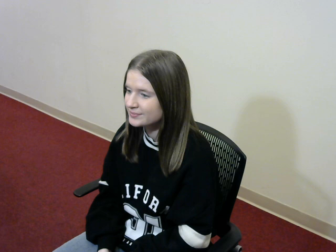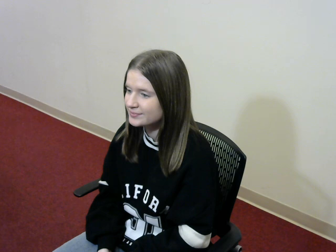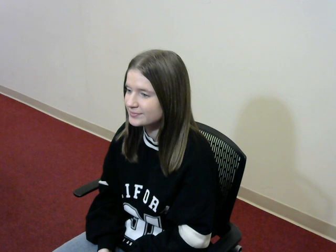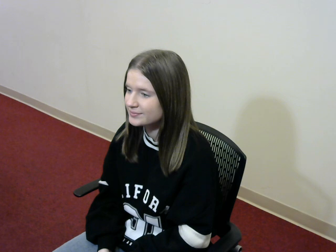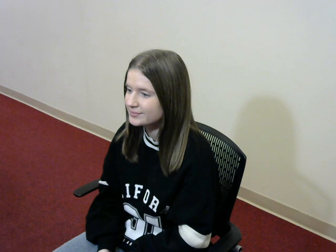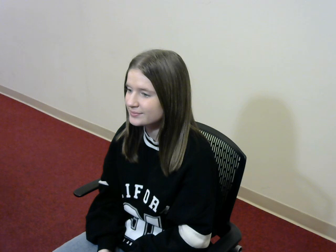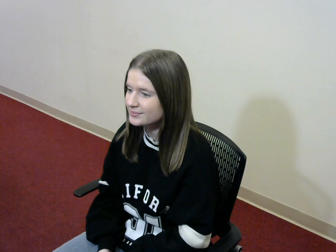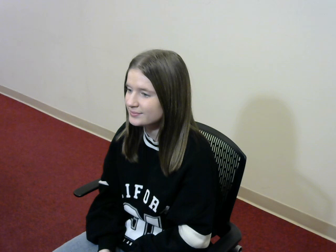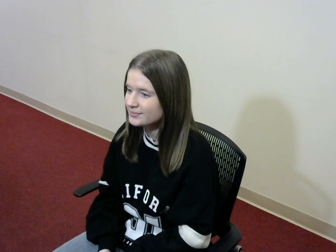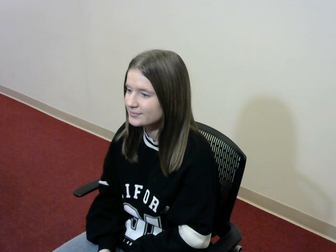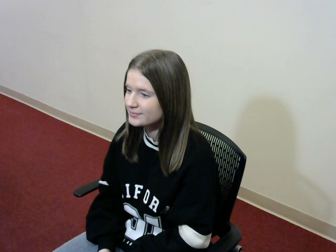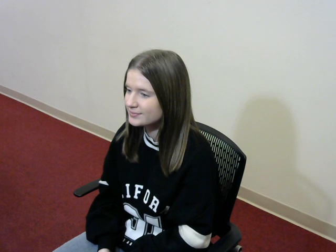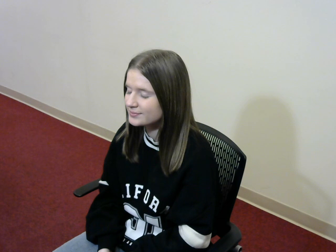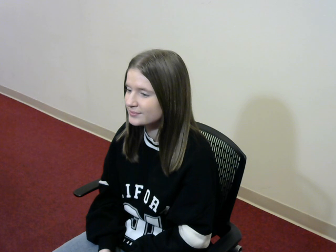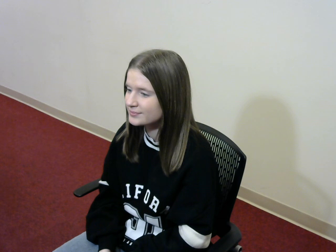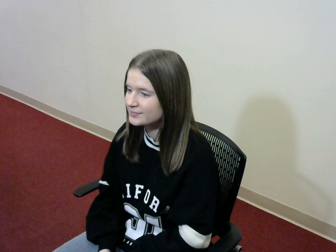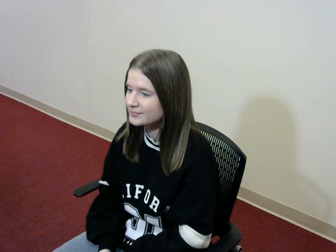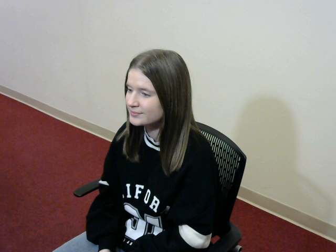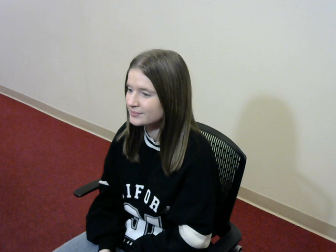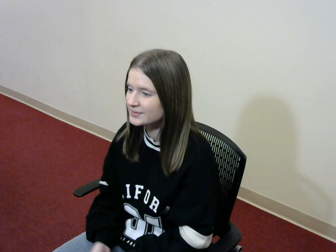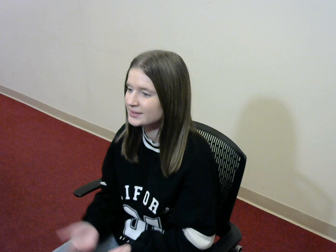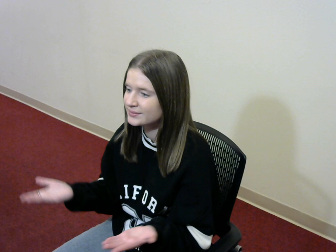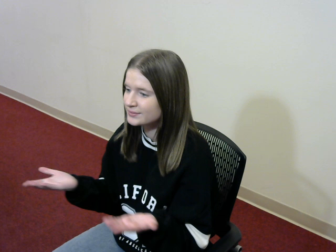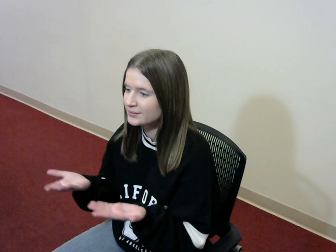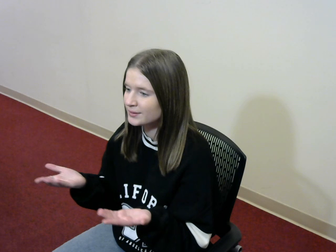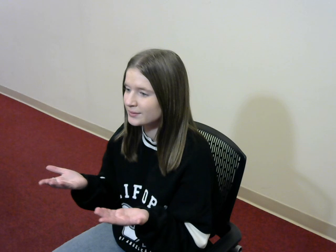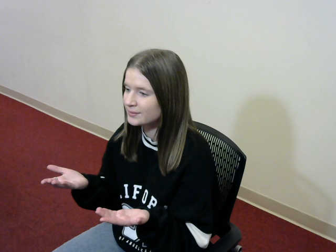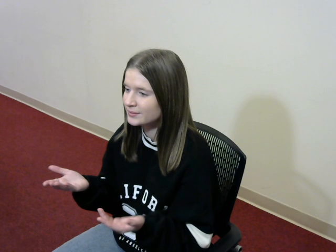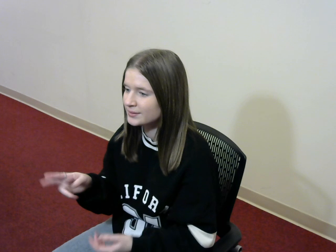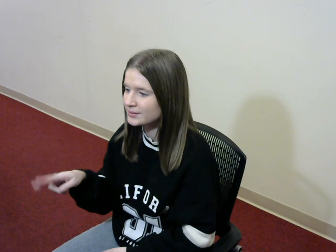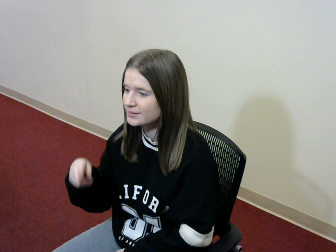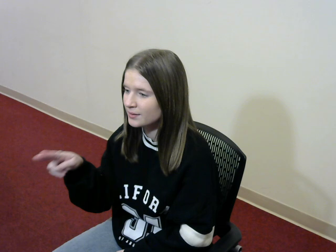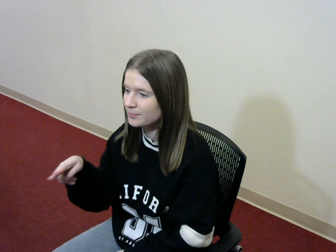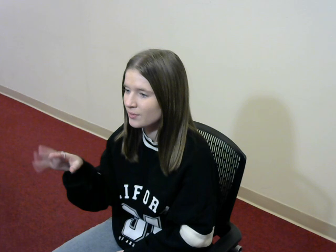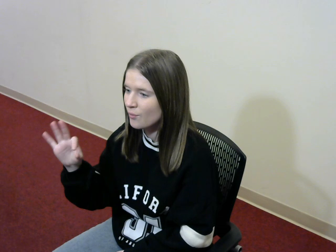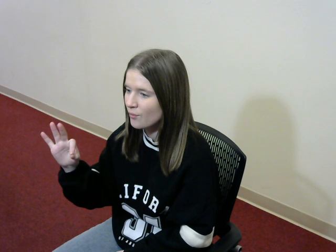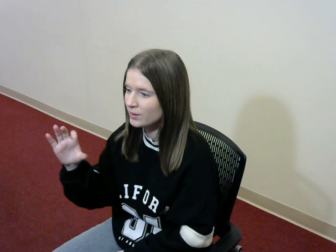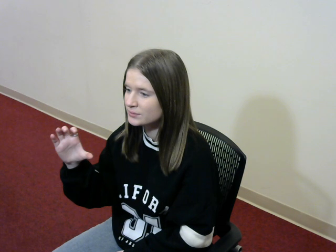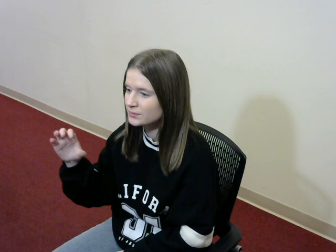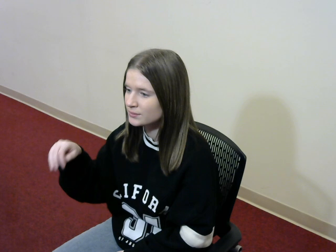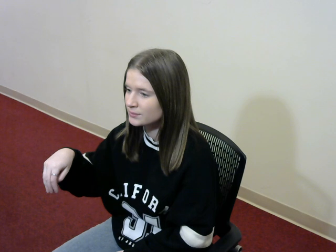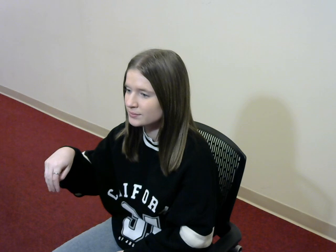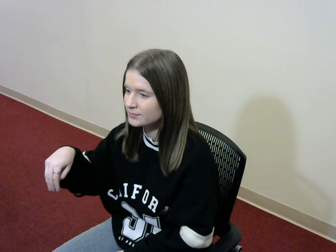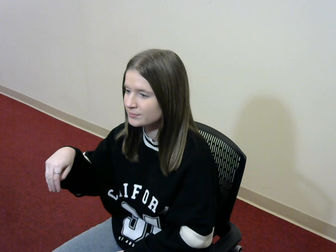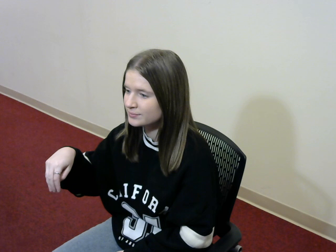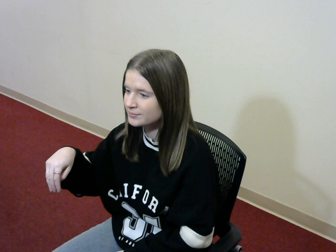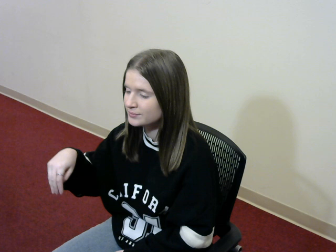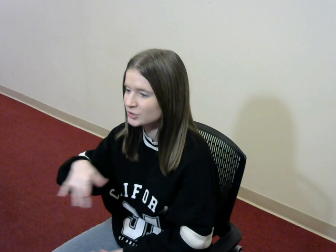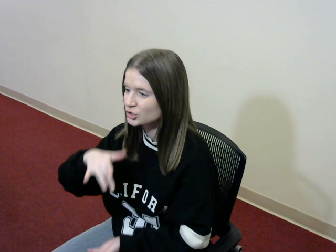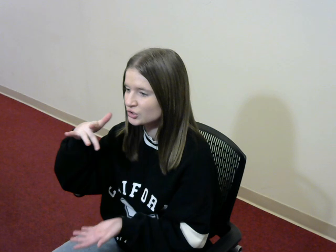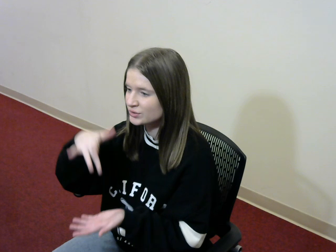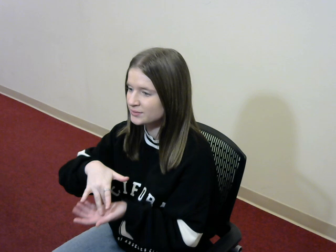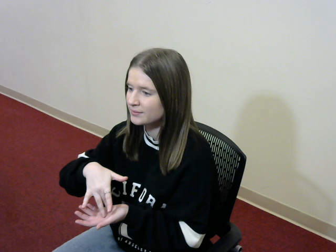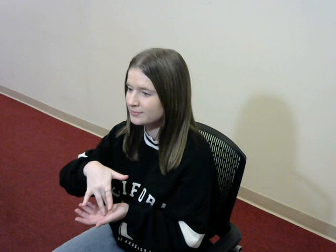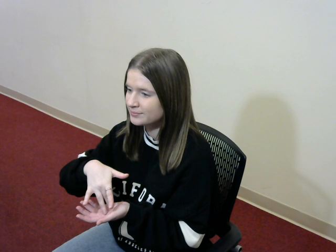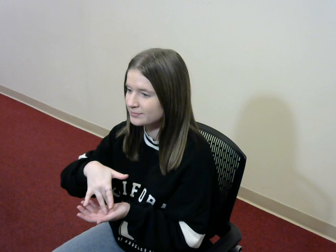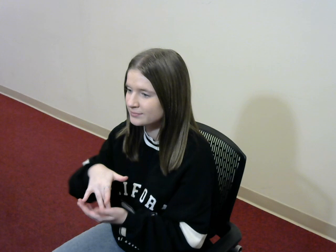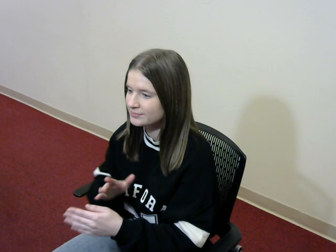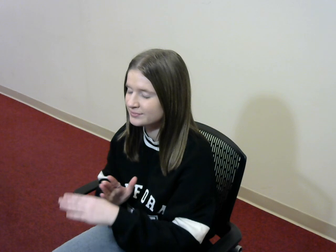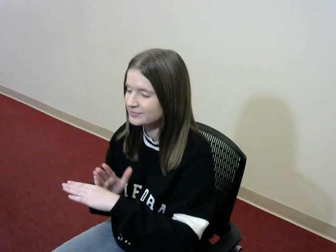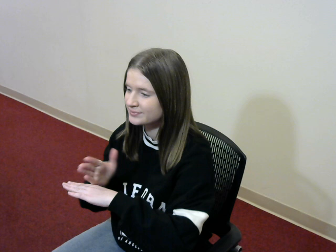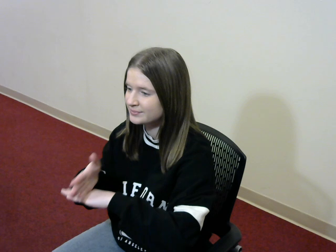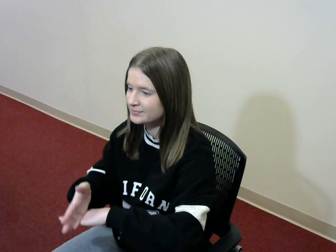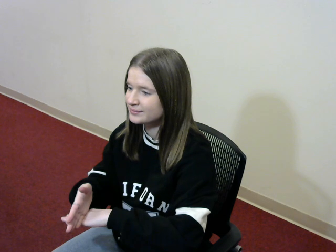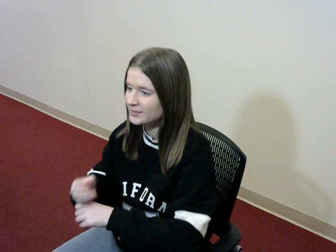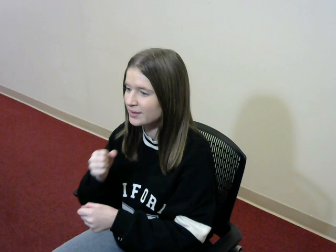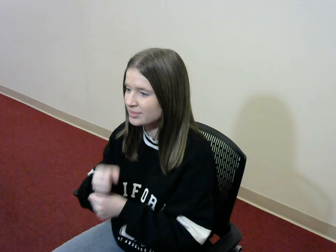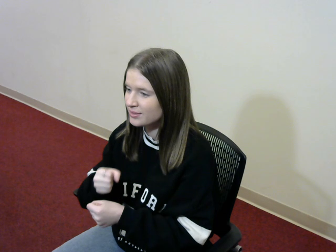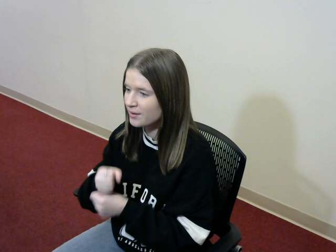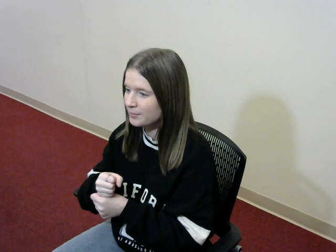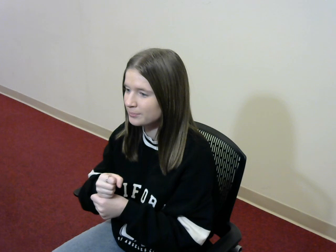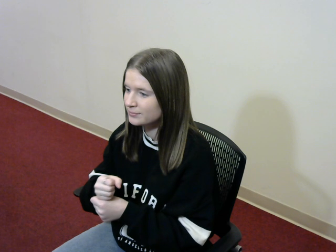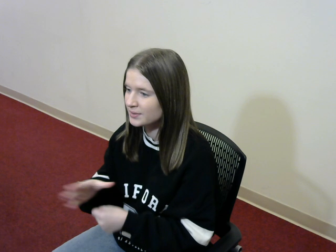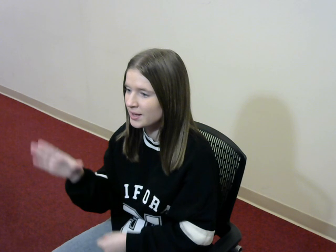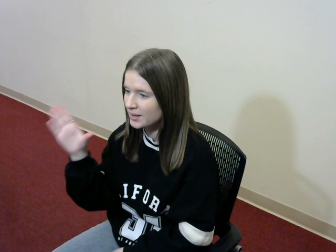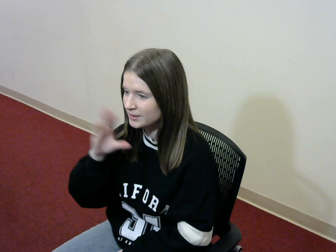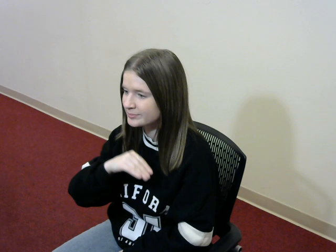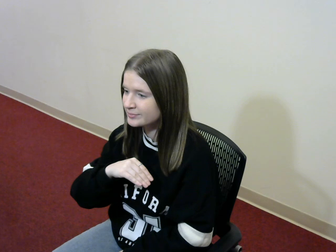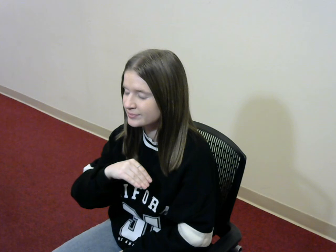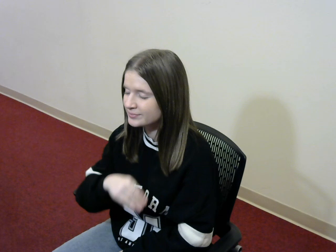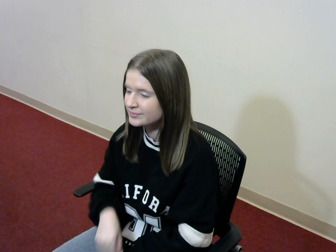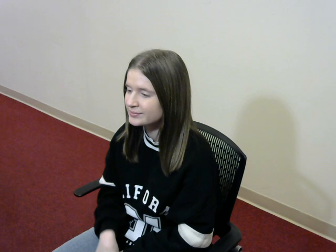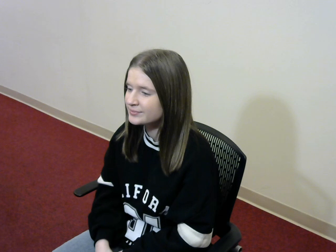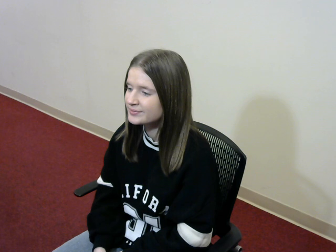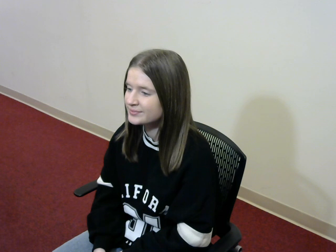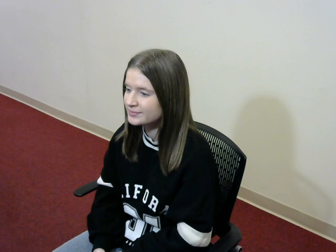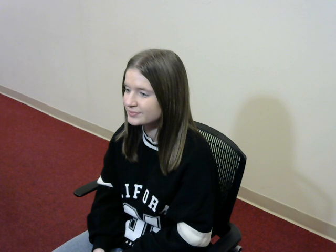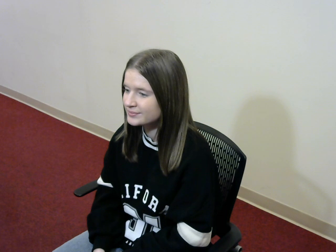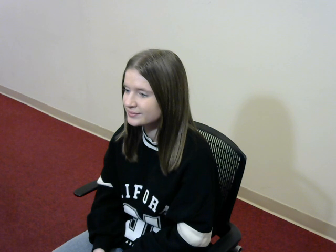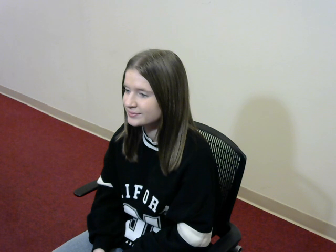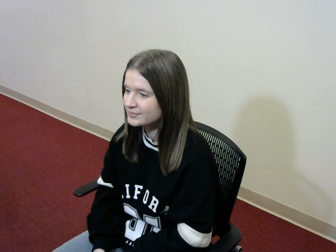Hansı DOST Mərkəzlərinə müraciət edə bilərəm?